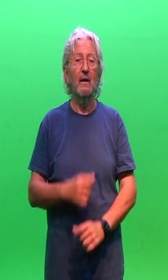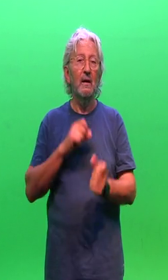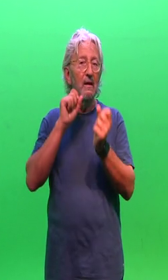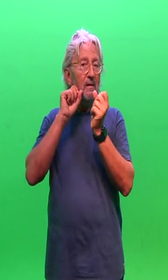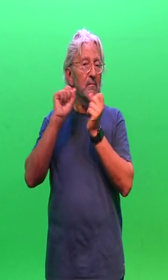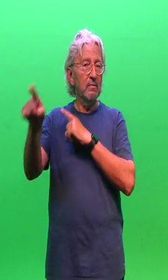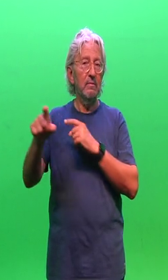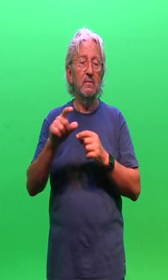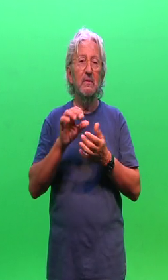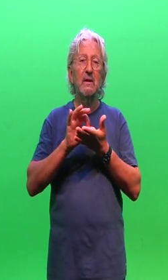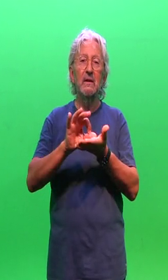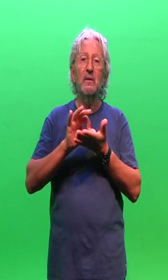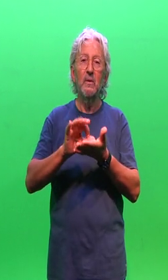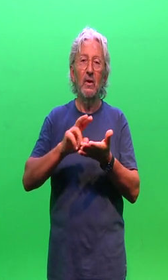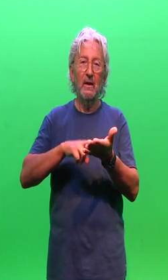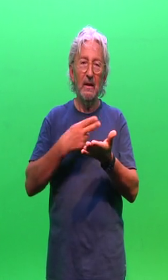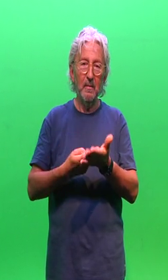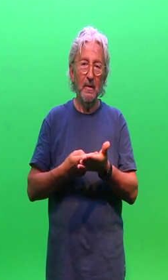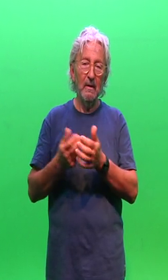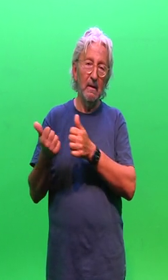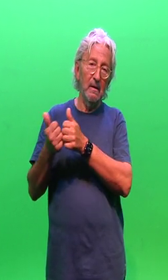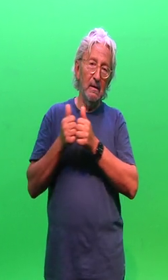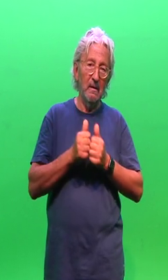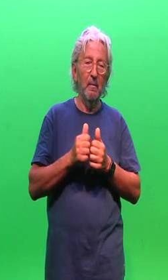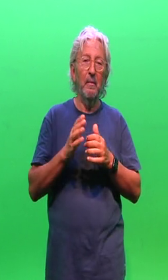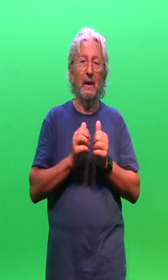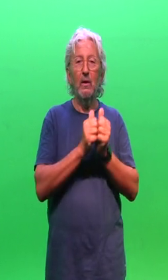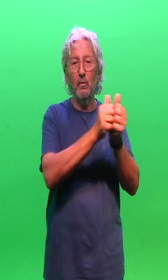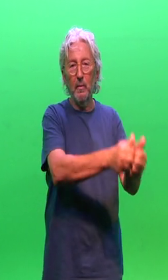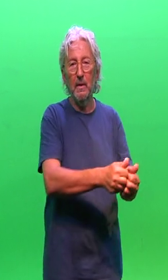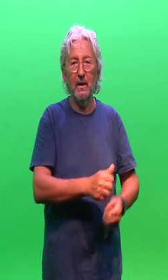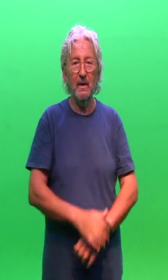Truco al servei d'intèrprets i venen i m'acompanyen.